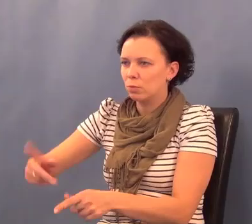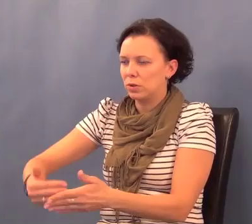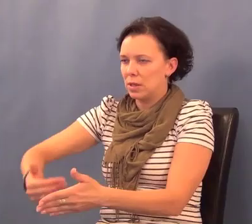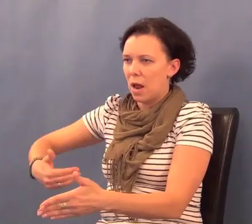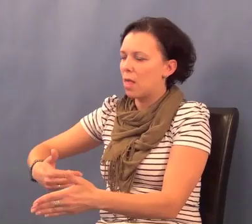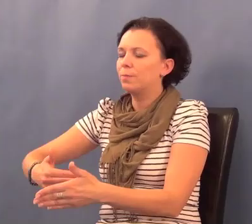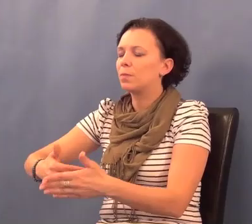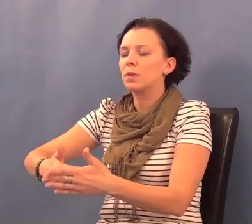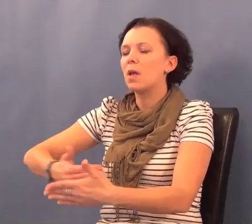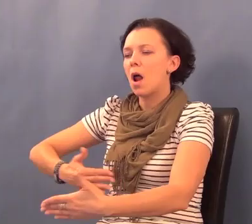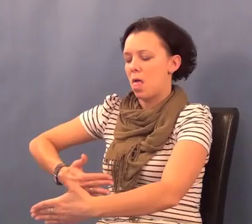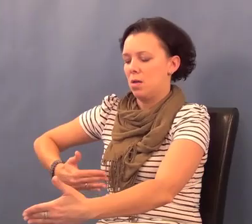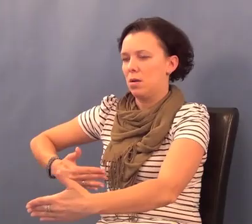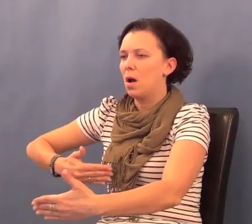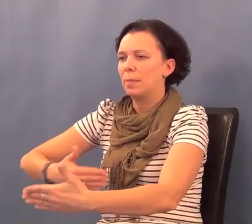Musi być dalej przed linią.